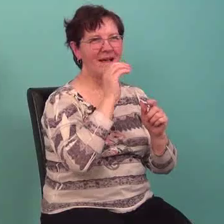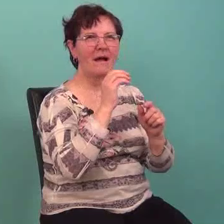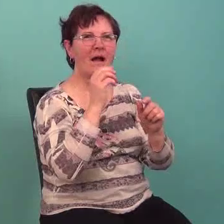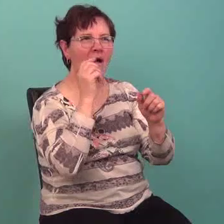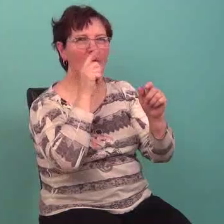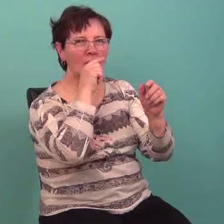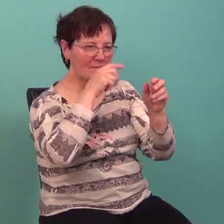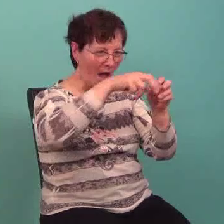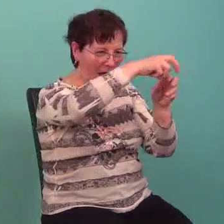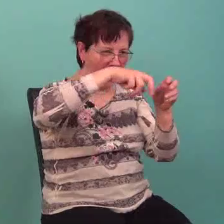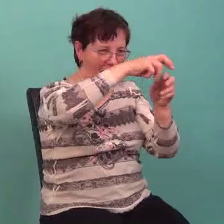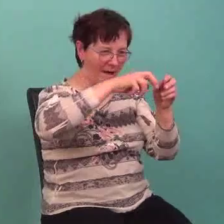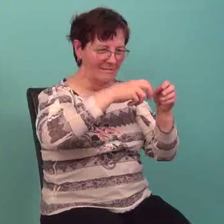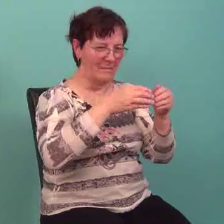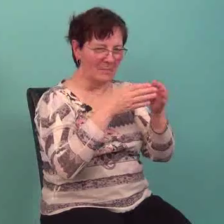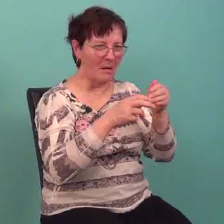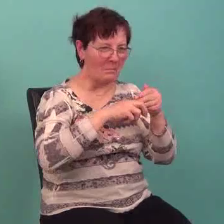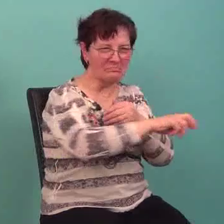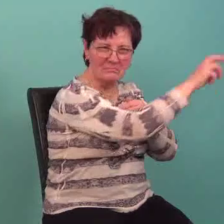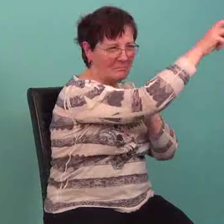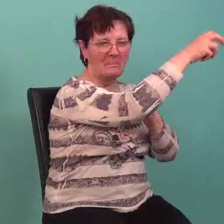Ptaszek lata w panice po klatce, a potem wylatuje przez otwarte drzwiczki.